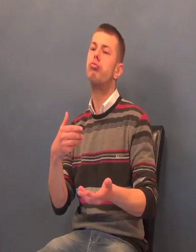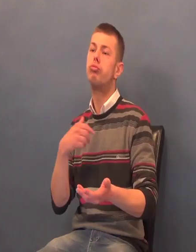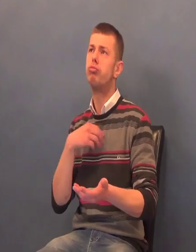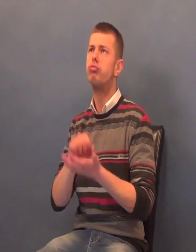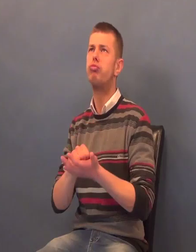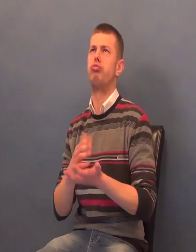Jestem zajęty?